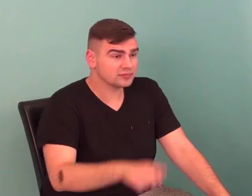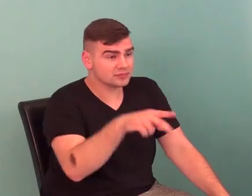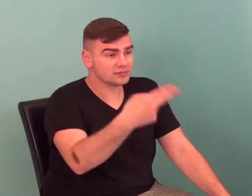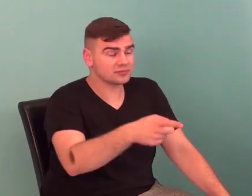Twoja kolej.